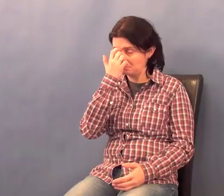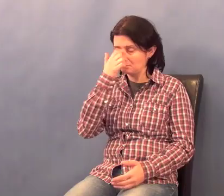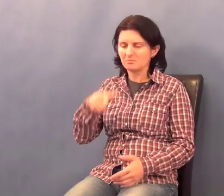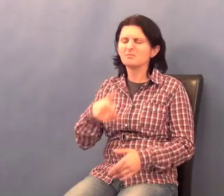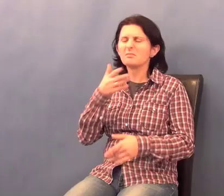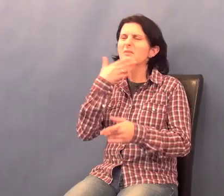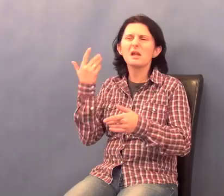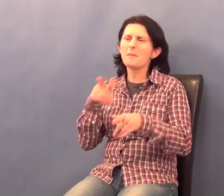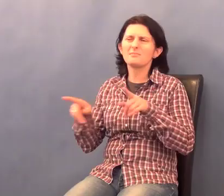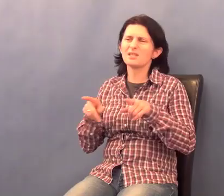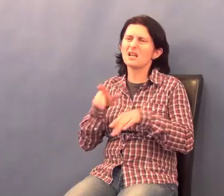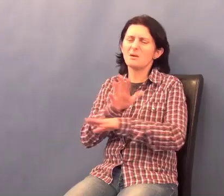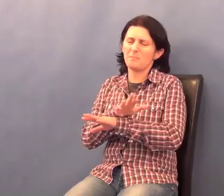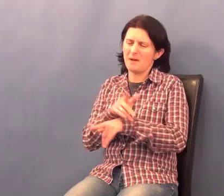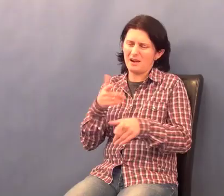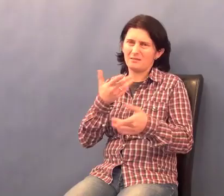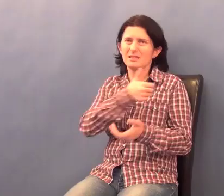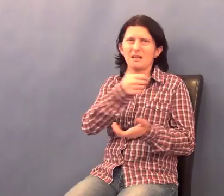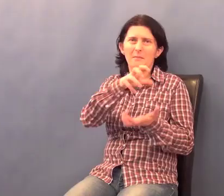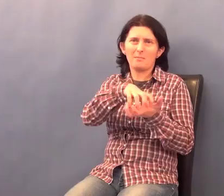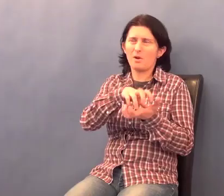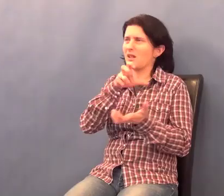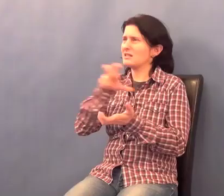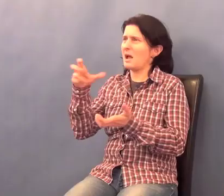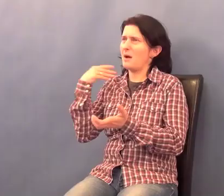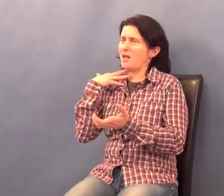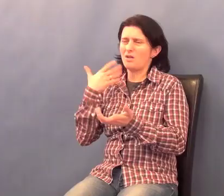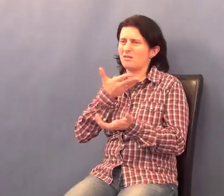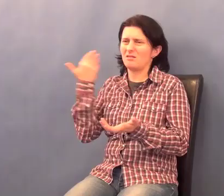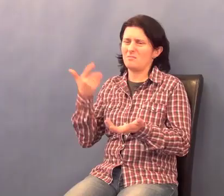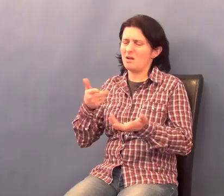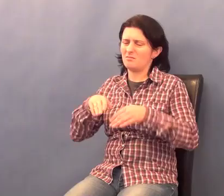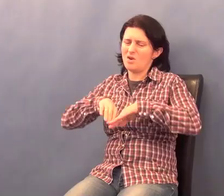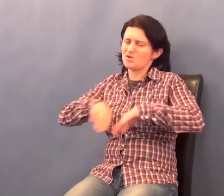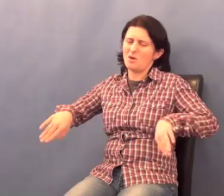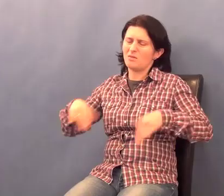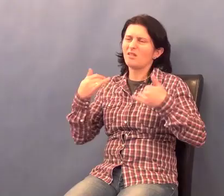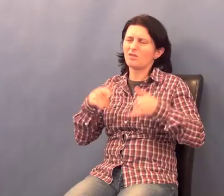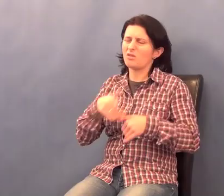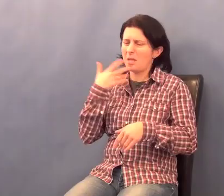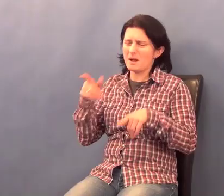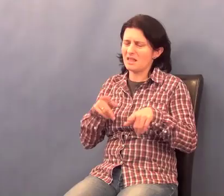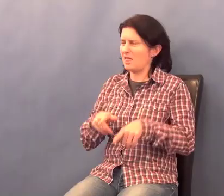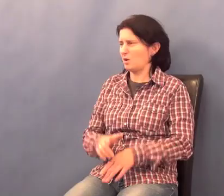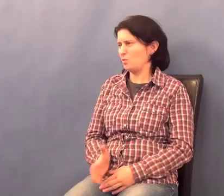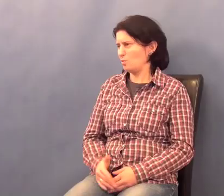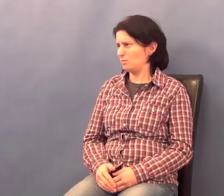Nie ma znaczenia czy to bar z samymi hamburgerami czy samym alkoholem, to jest osobne, nie ma takiego znaku.